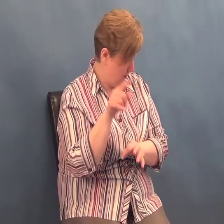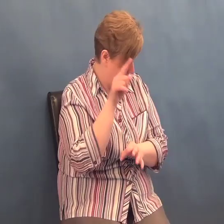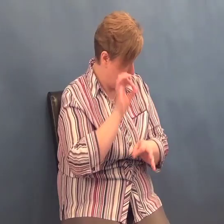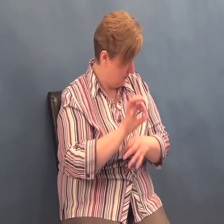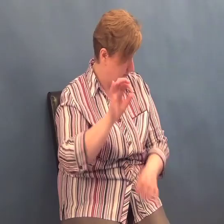Dokładnie zamigać, opisać?